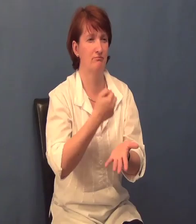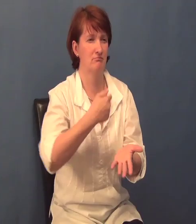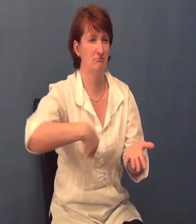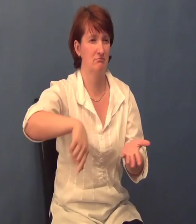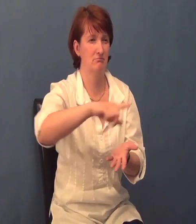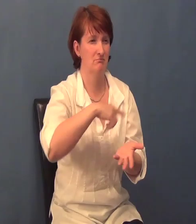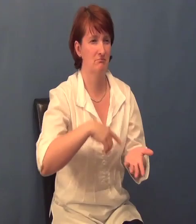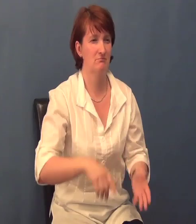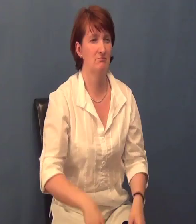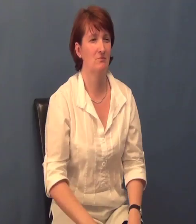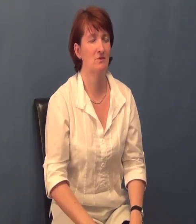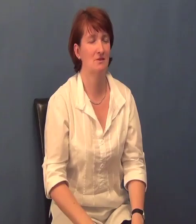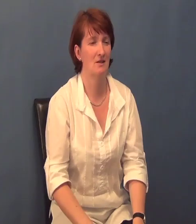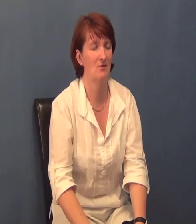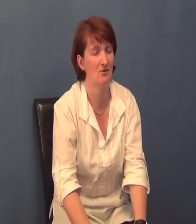Woda, zabrać, koło.